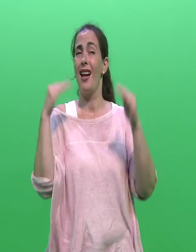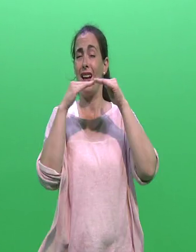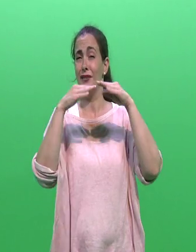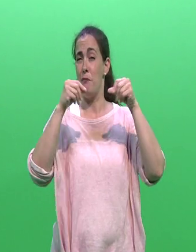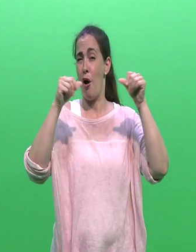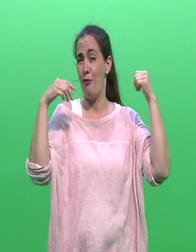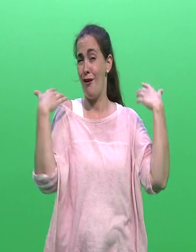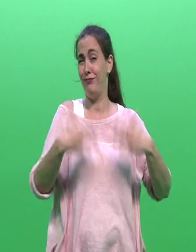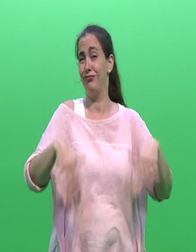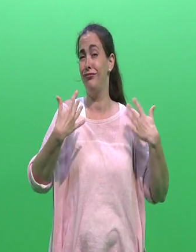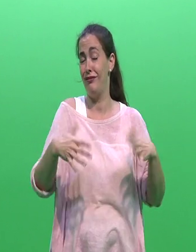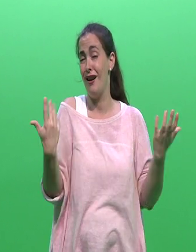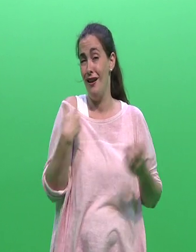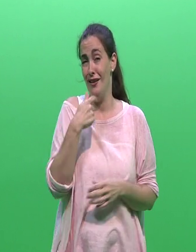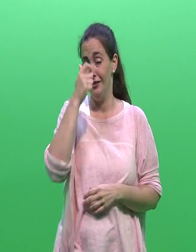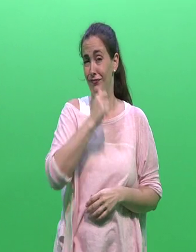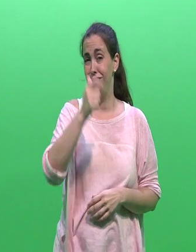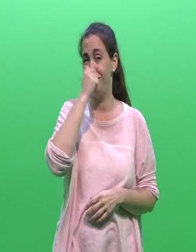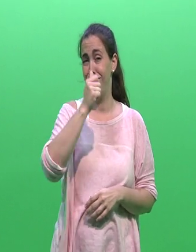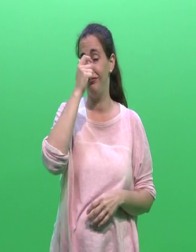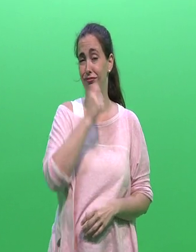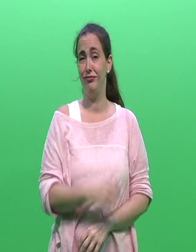Hi ha molta pols a casa i m'he de mocar.